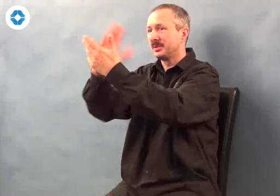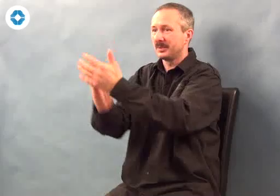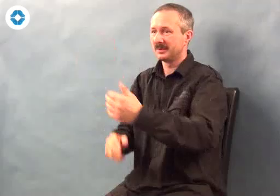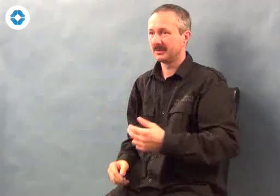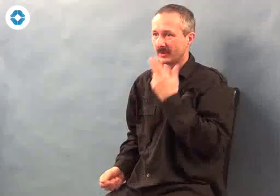Charlie Chaplin...